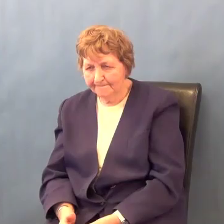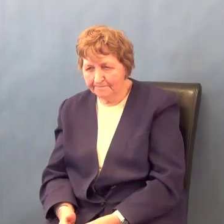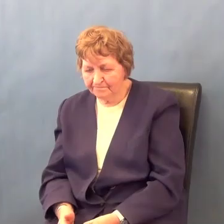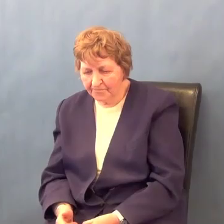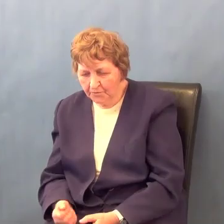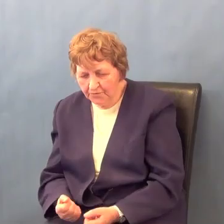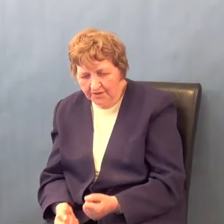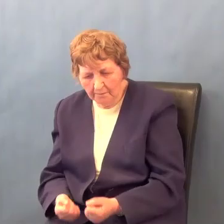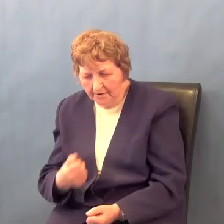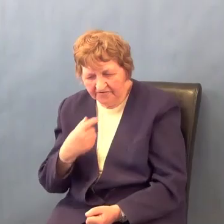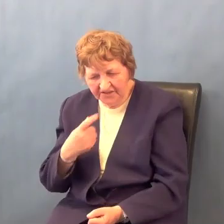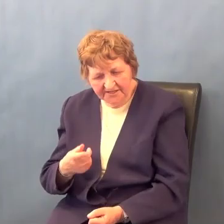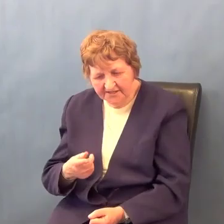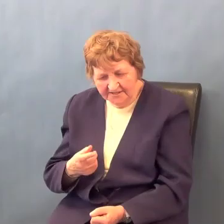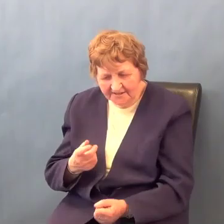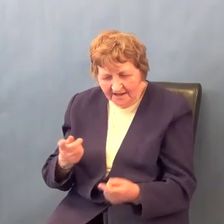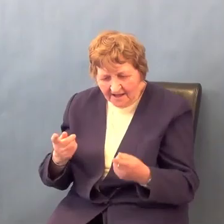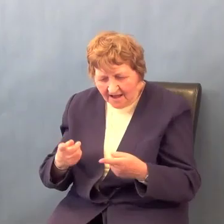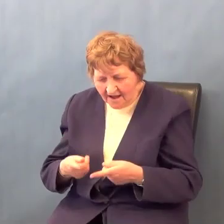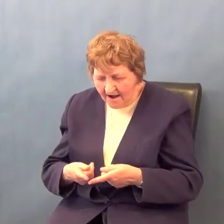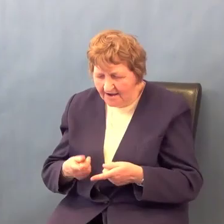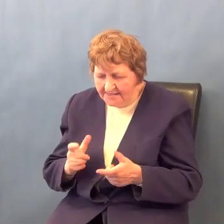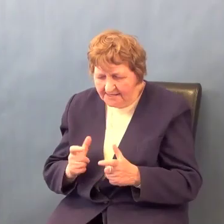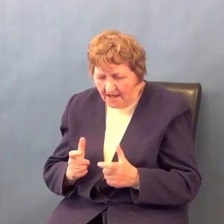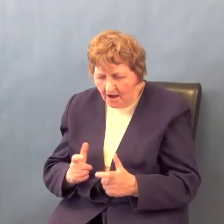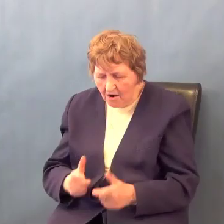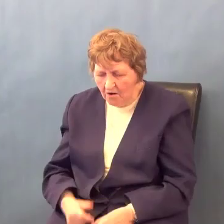Trudno powiedzieć coś.